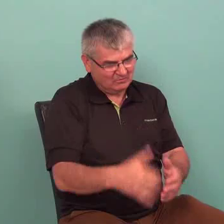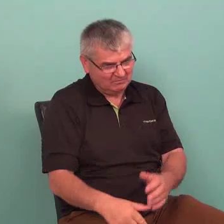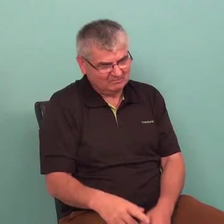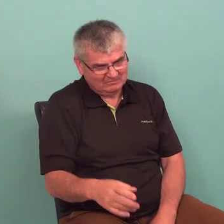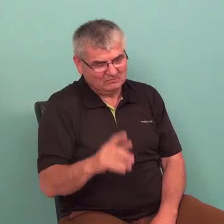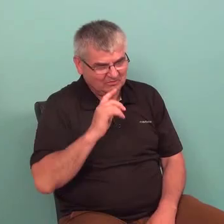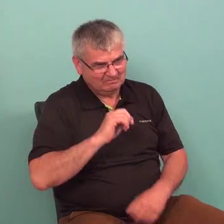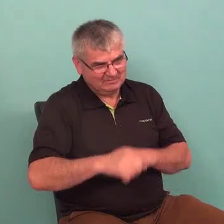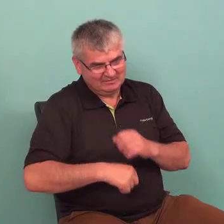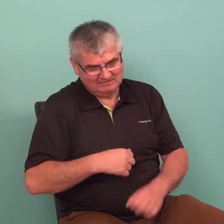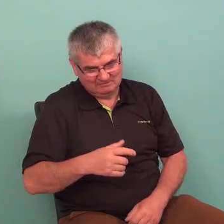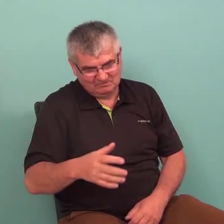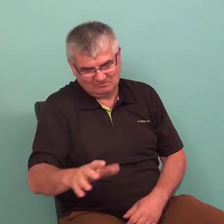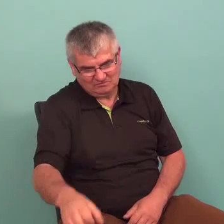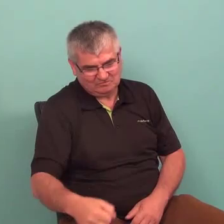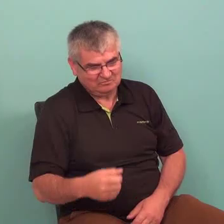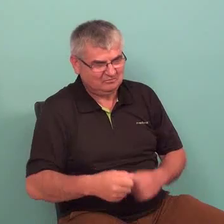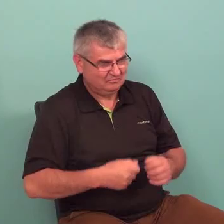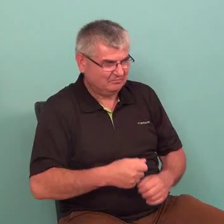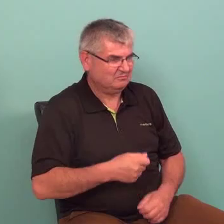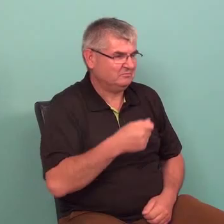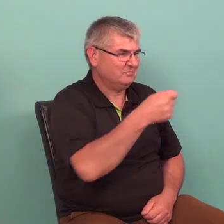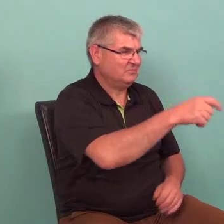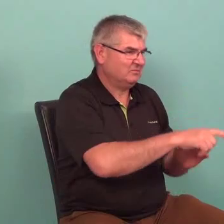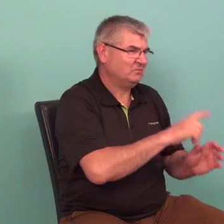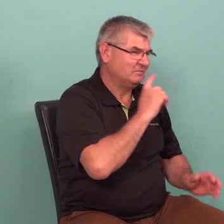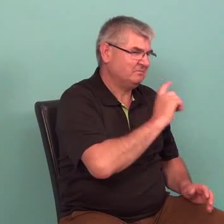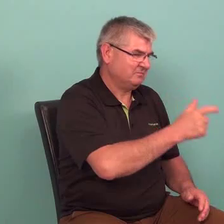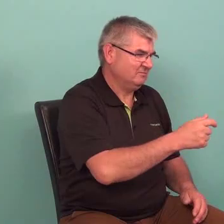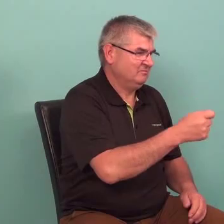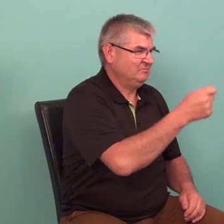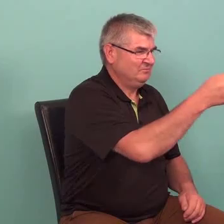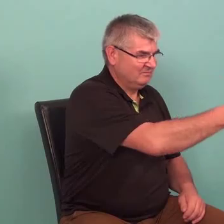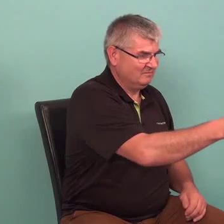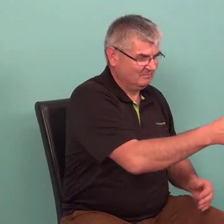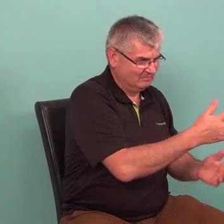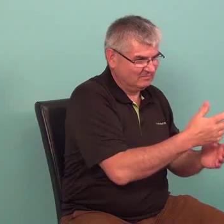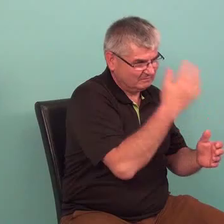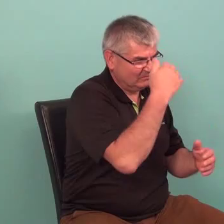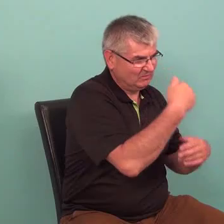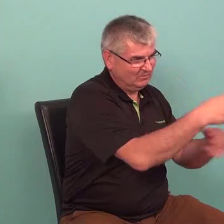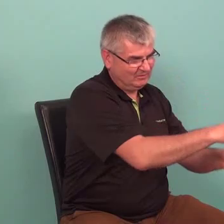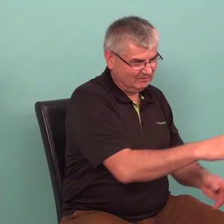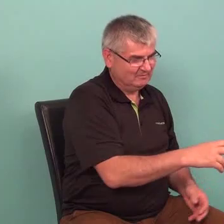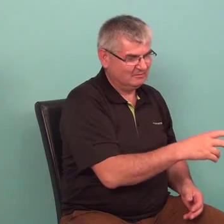Jeden z chłopaków podnosi go, podchodzi do tego rowerzysty i oddaje mu.